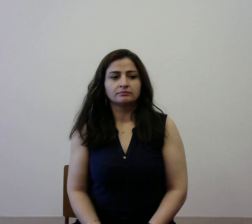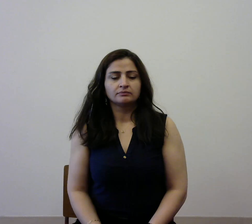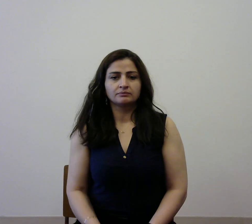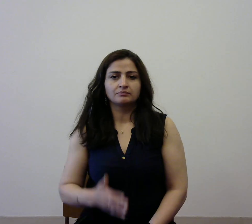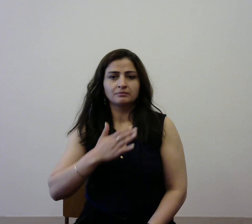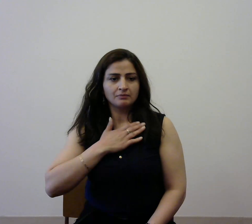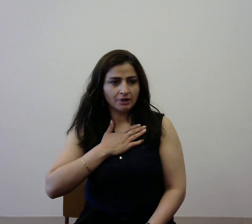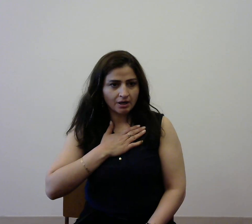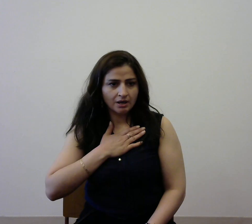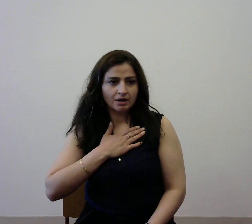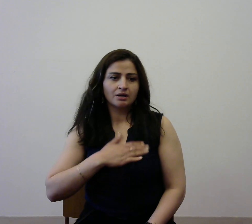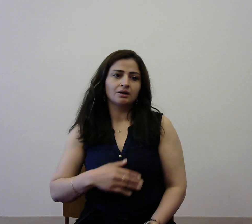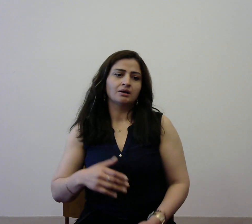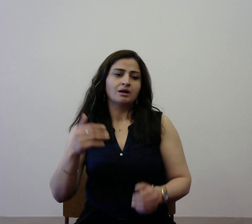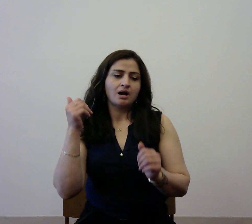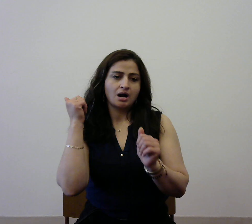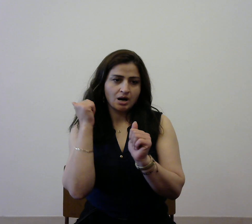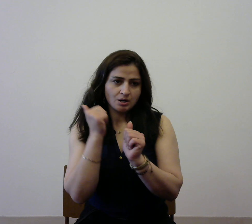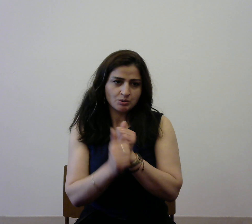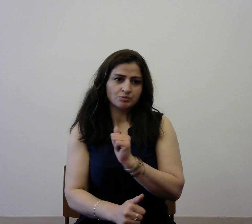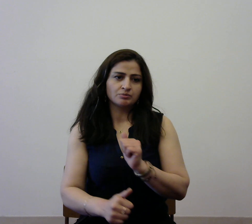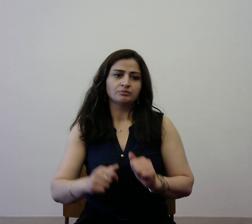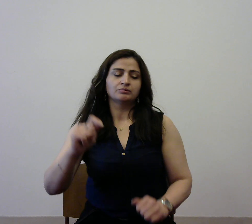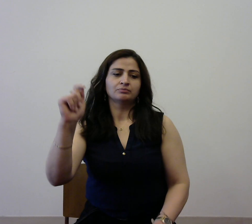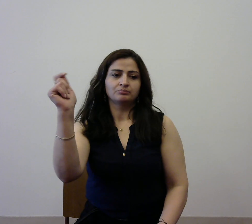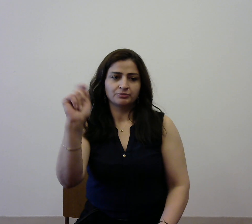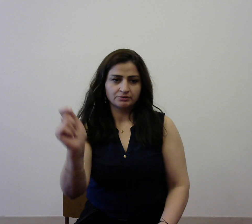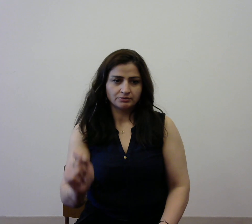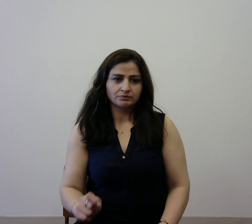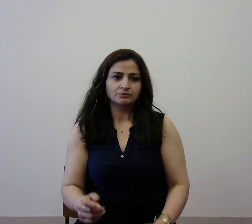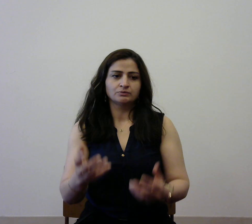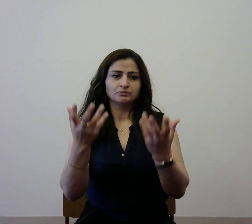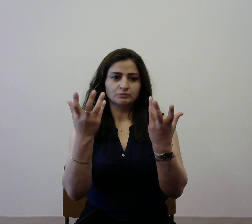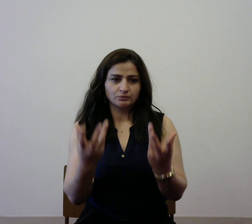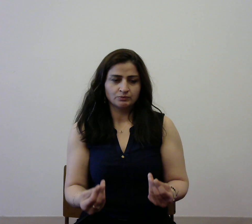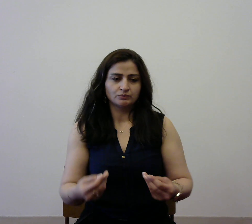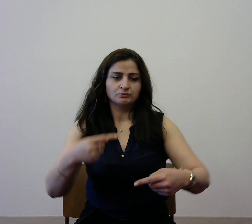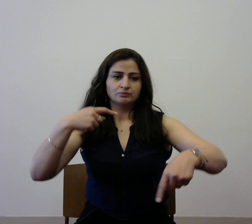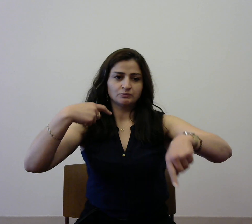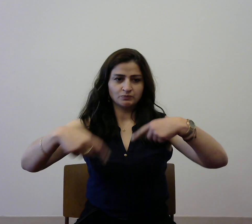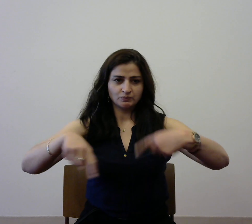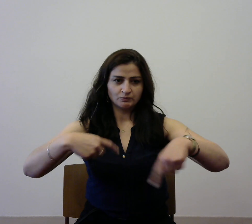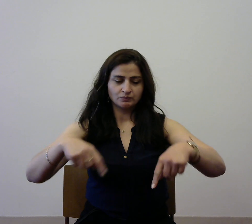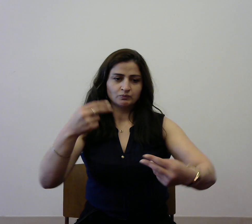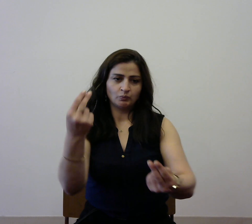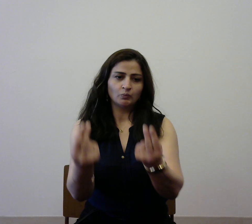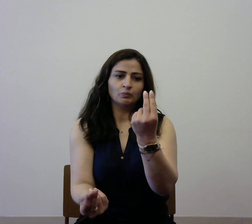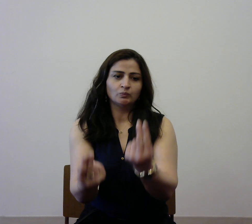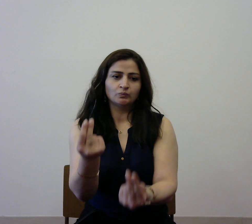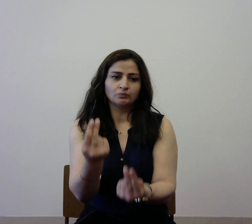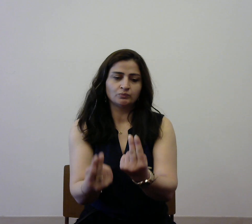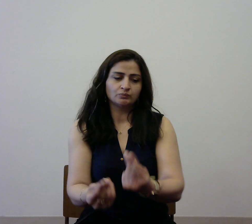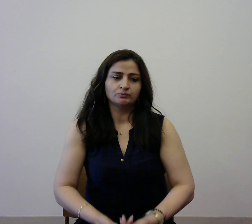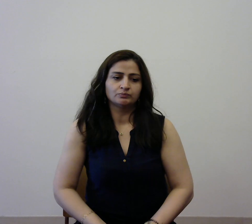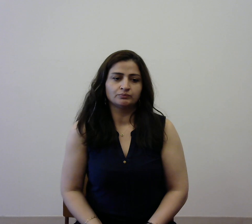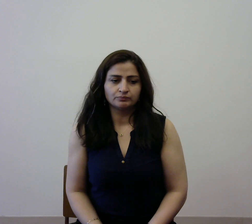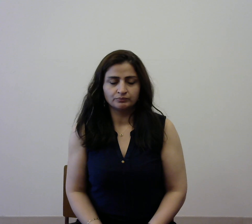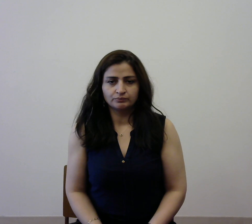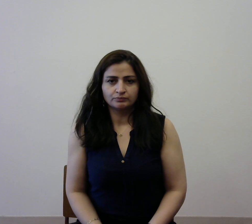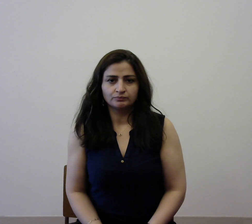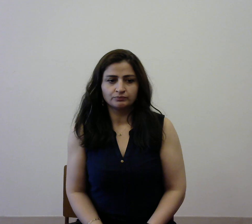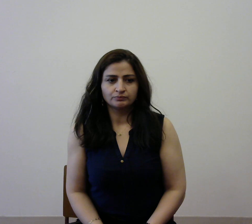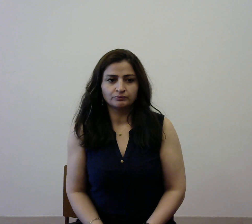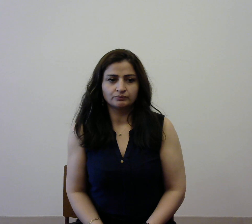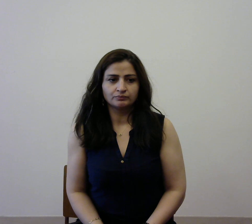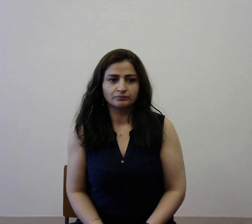Biz hər bazar günü futbol oynayırıq